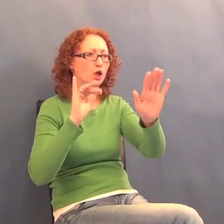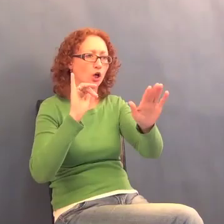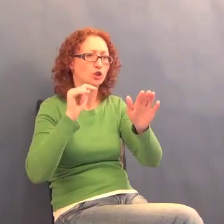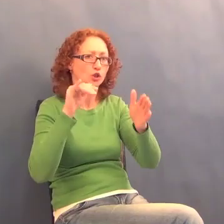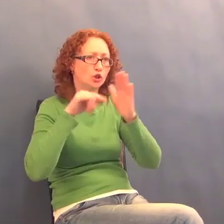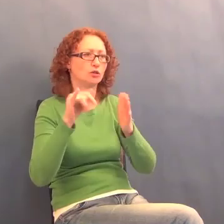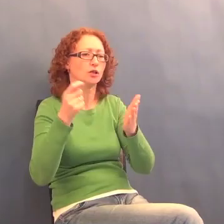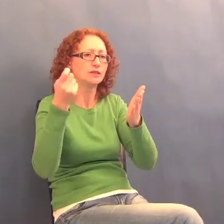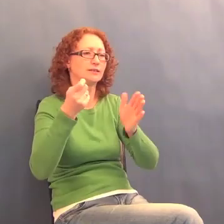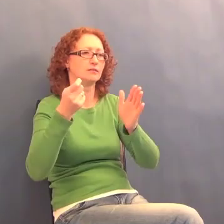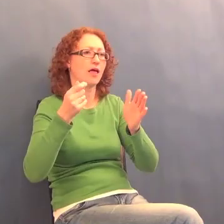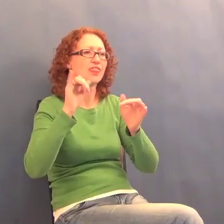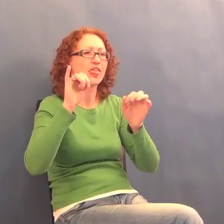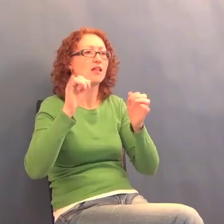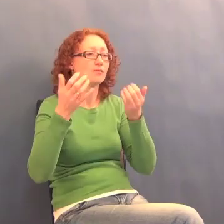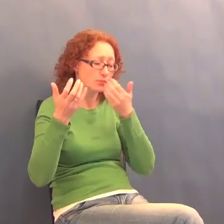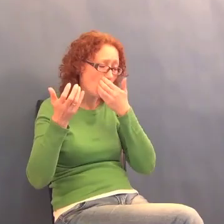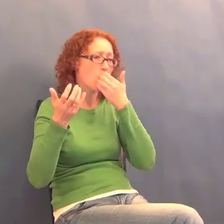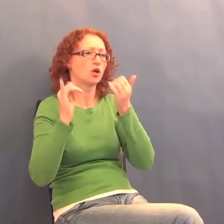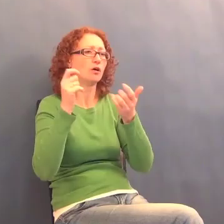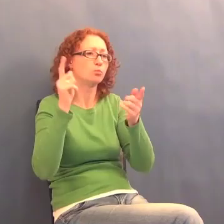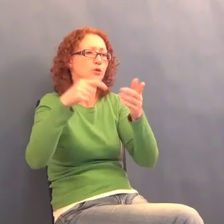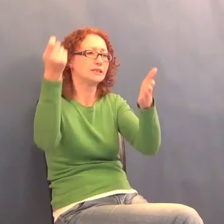Trzeba kluczem.